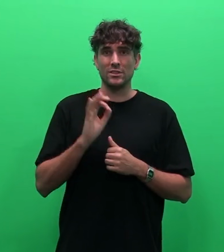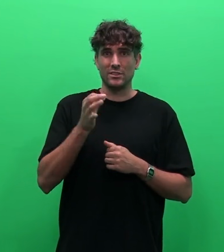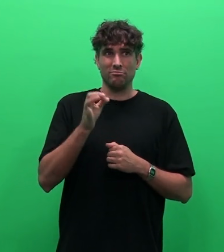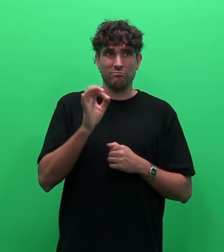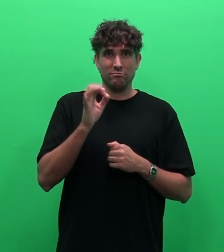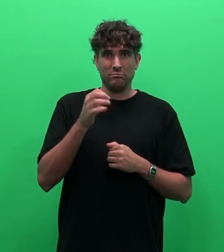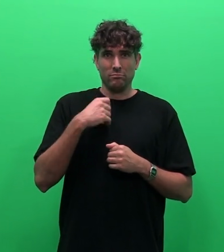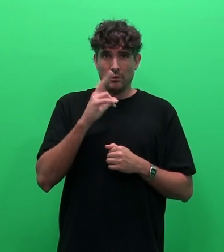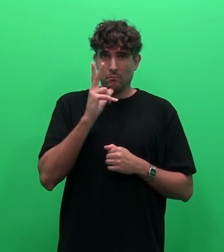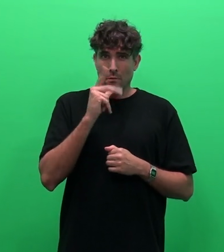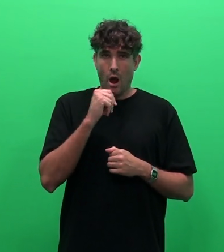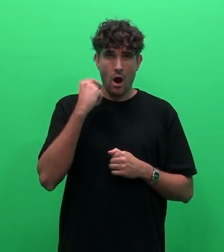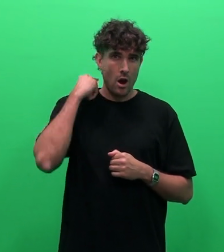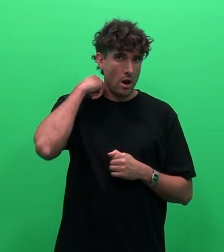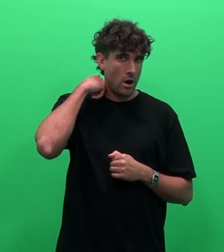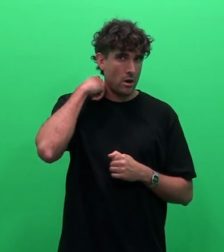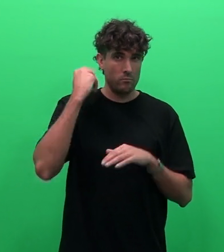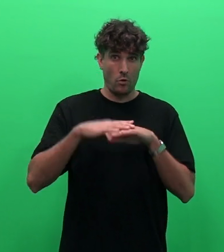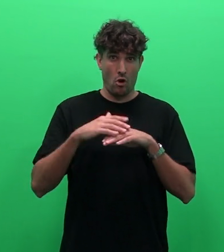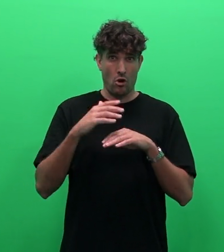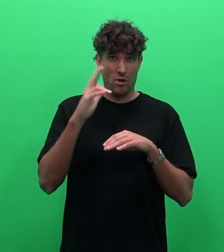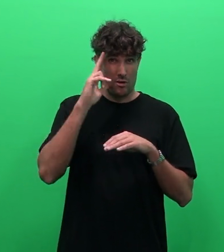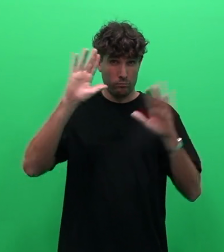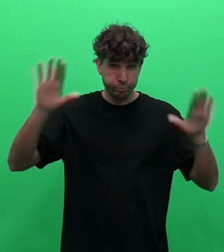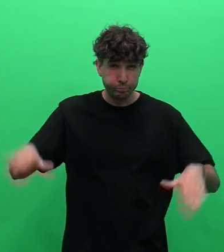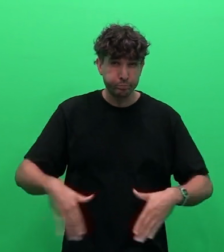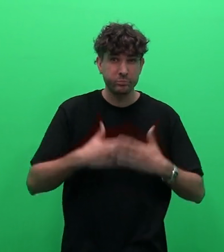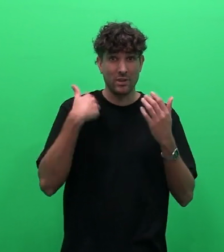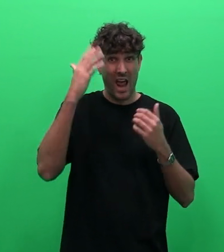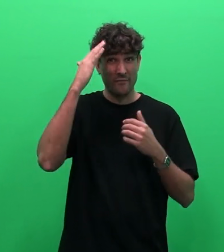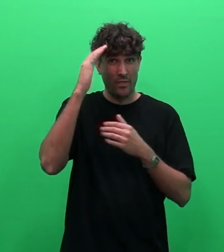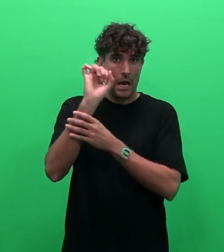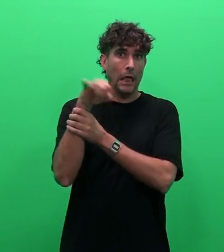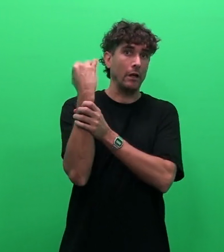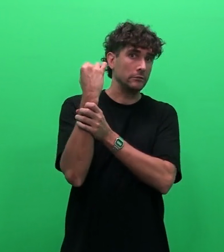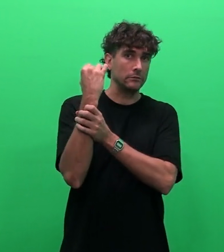Sí, em fa mal el clatell, perquè aquesta matinada quan dormia he girat massa el cap.